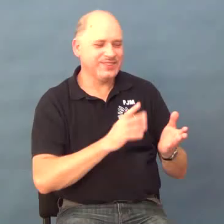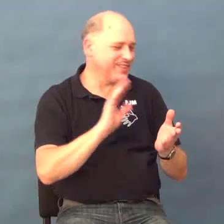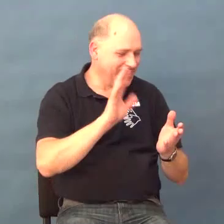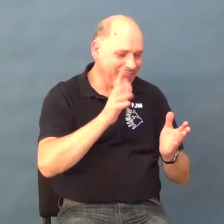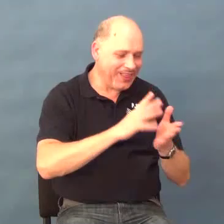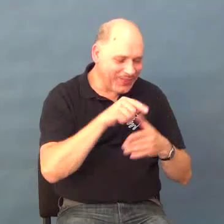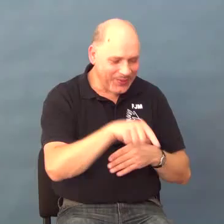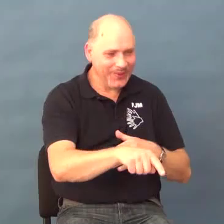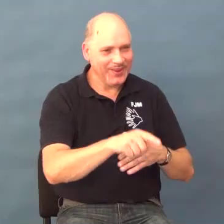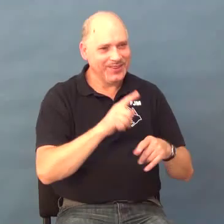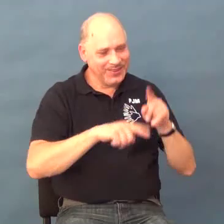Na przykład tu, normalnie nie.